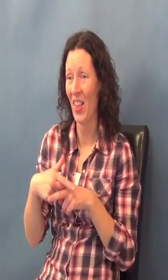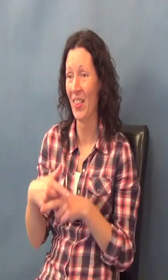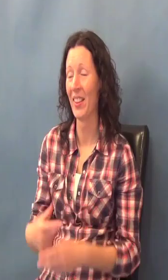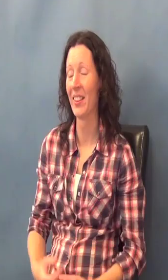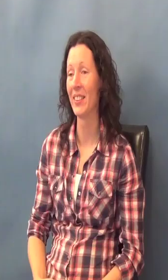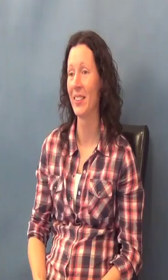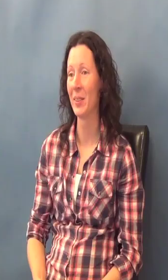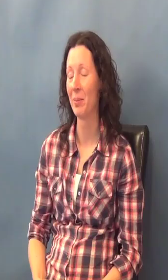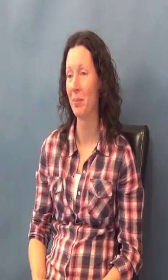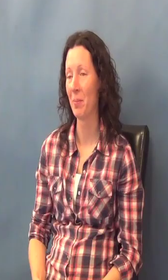To koń.